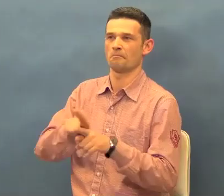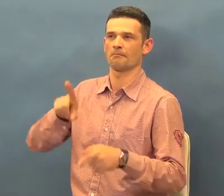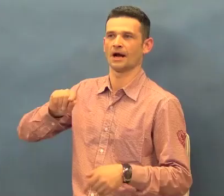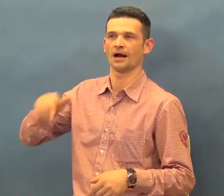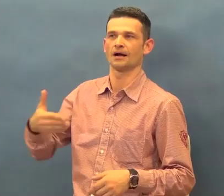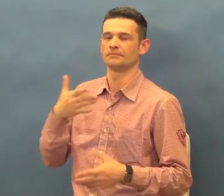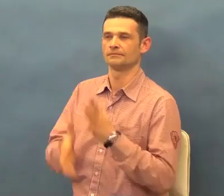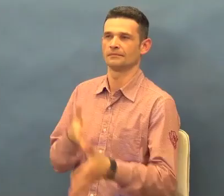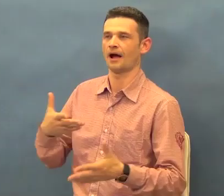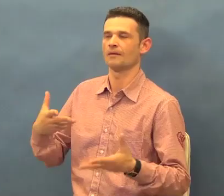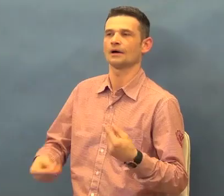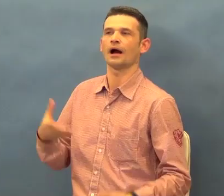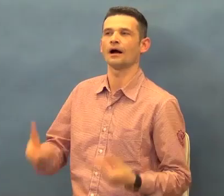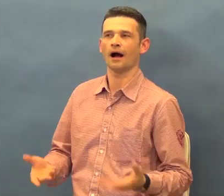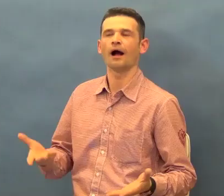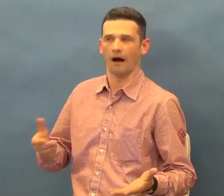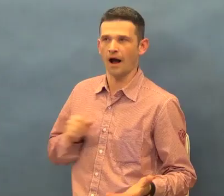Tak, również w PJM miga się "miękko".